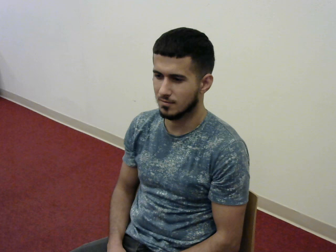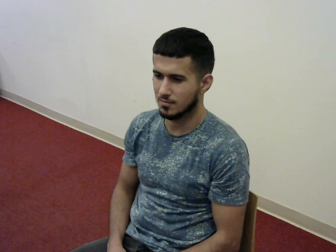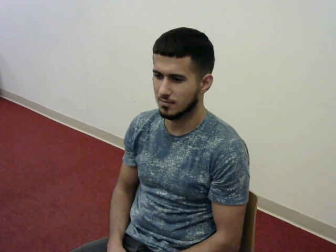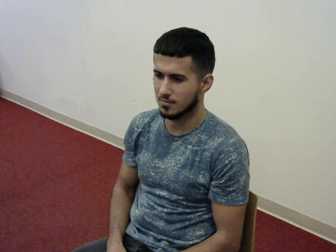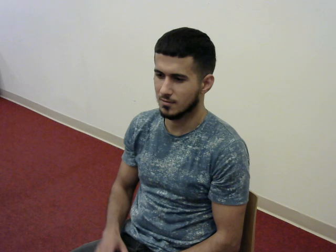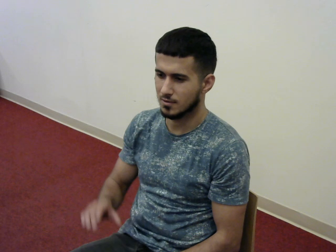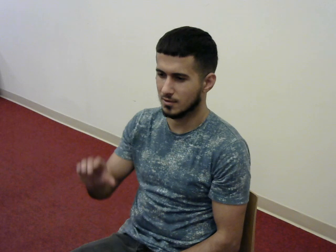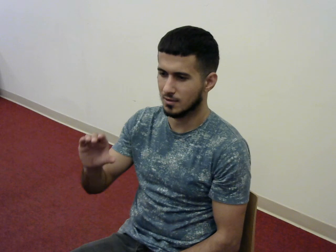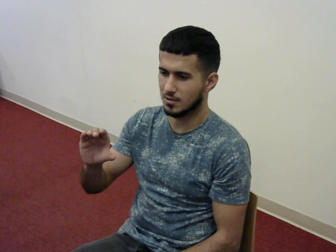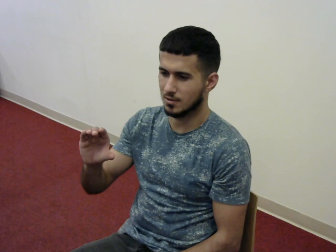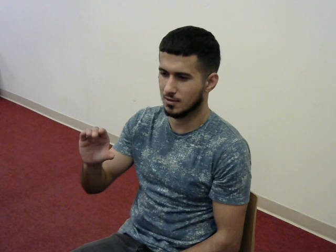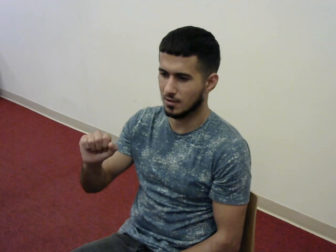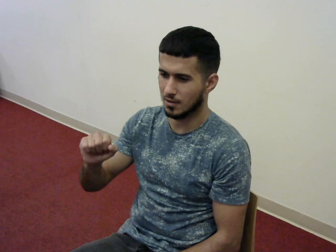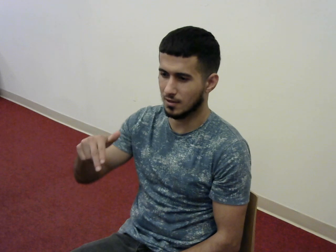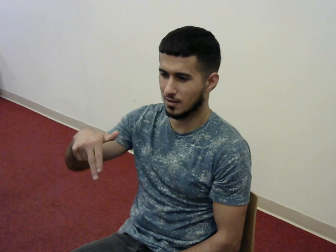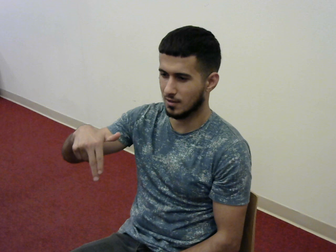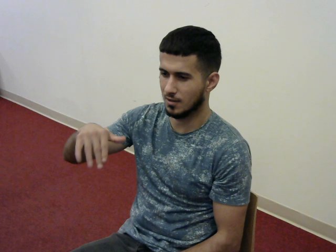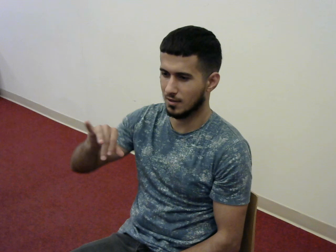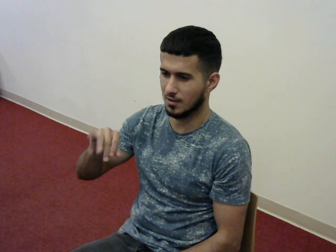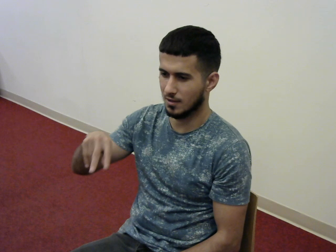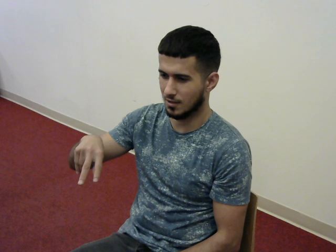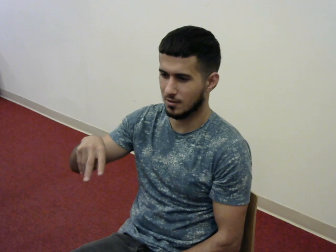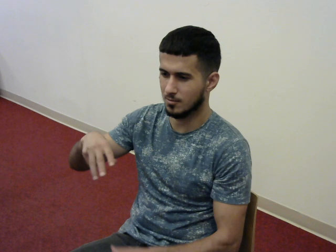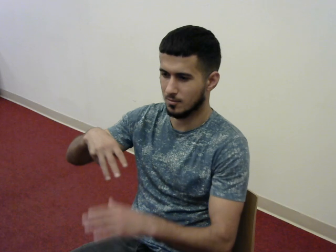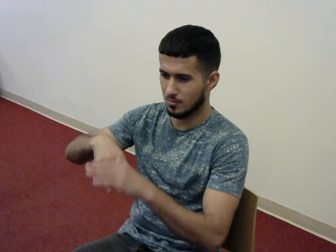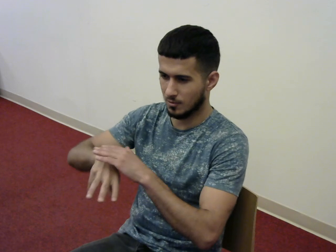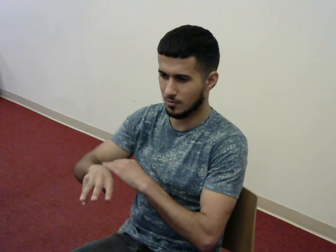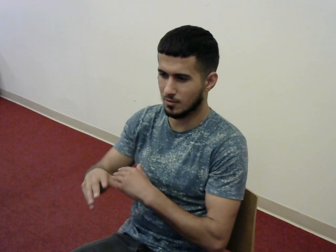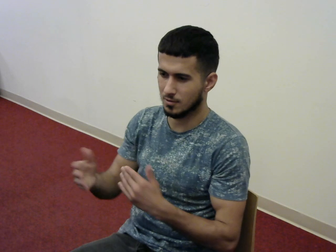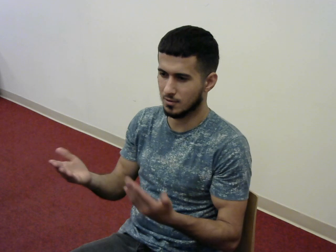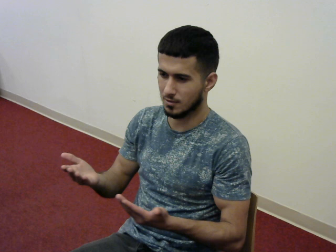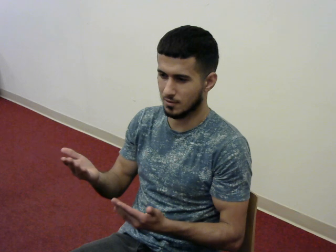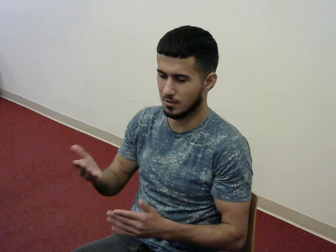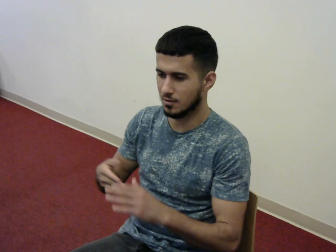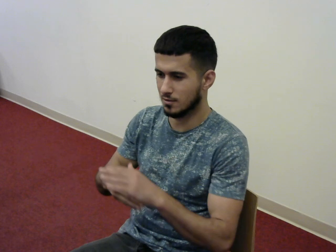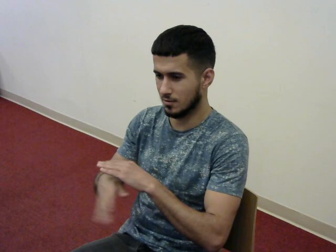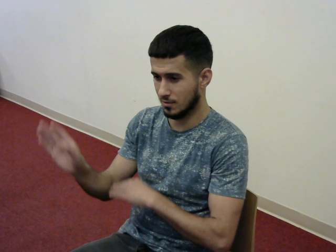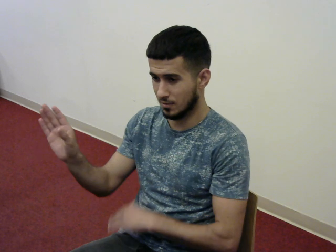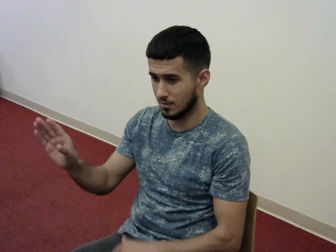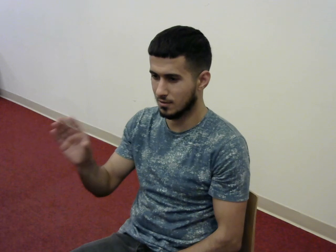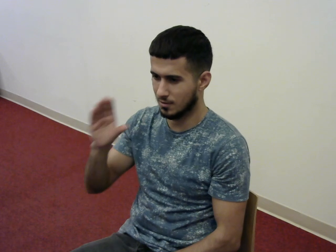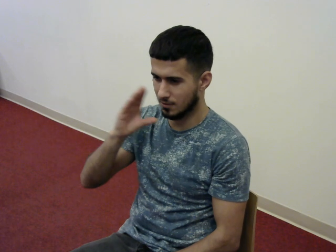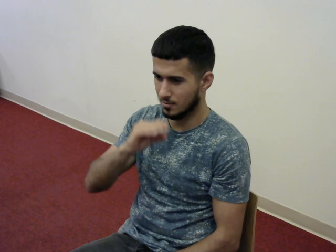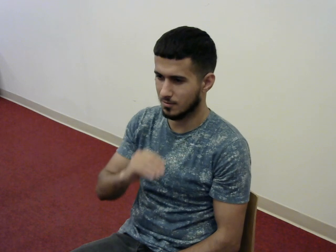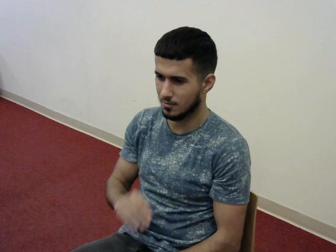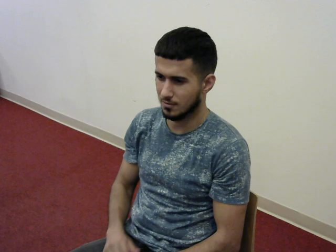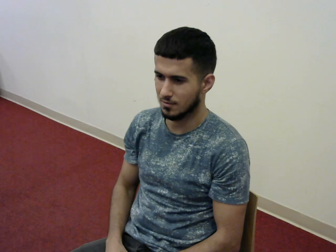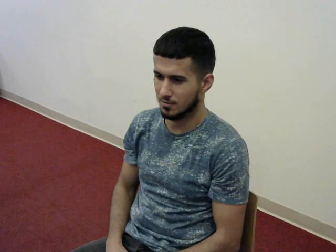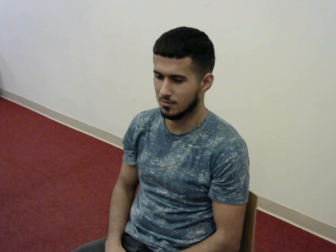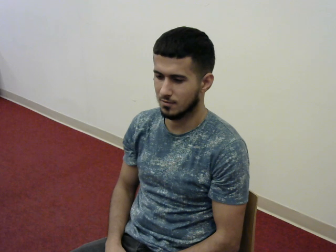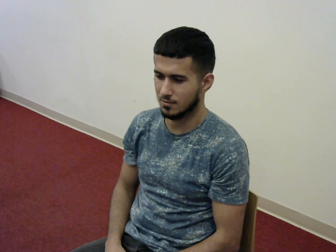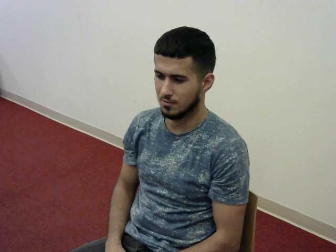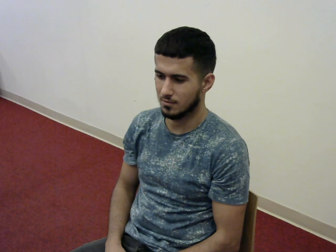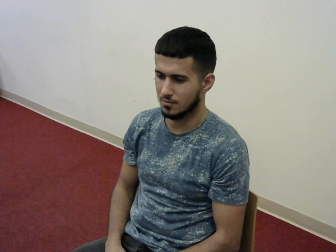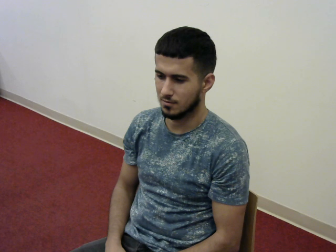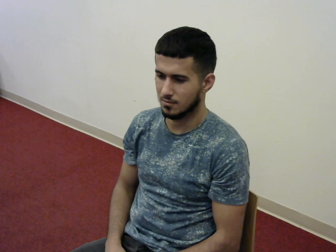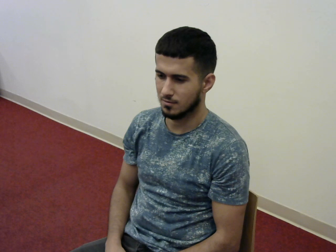Sahil metrosuna necə gedə bilərəm?